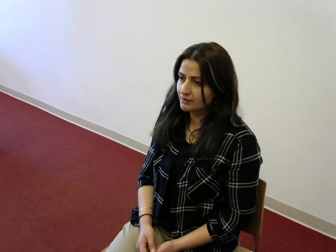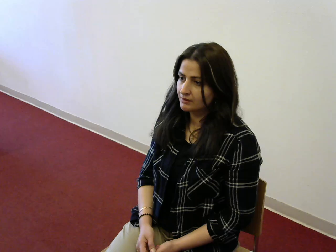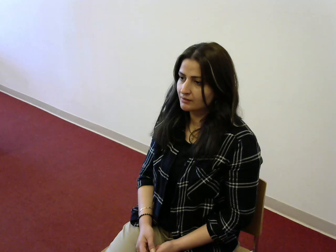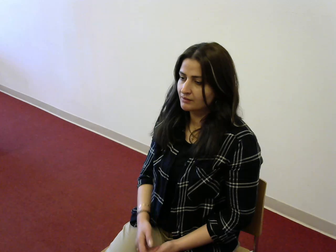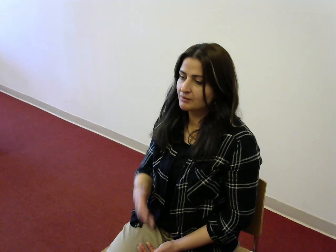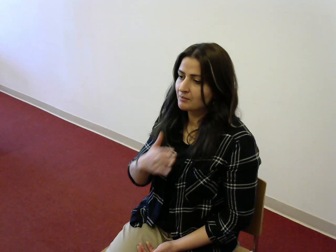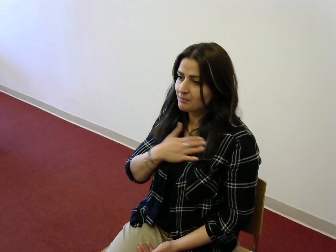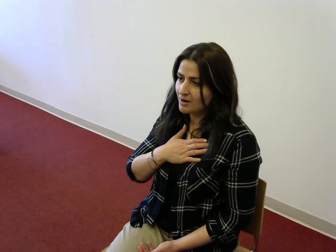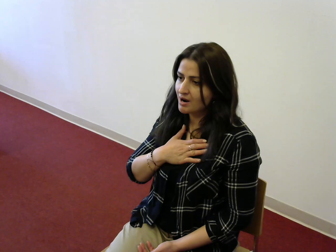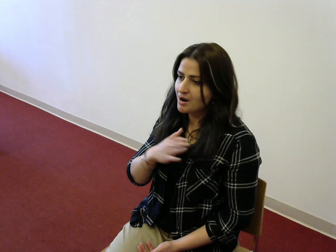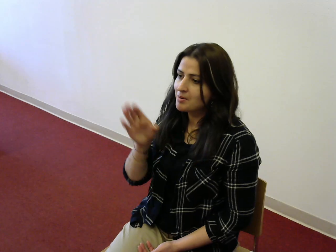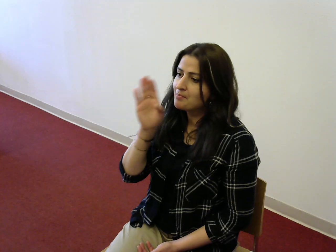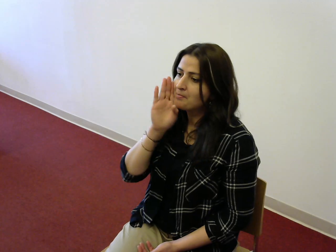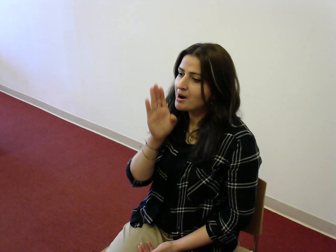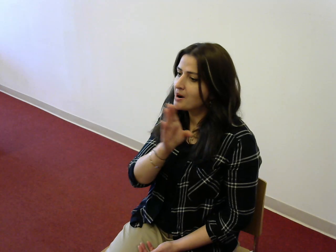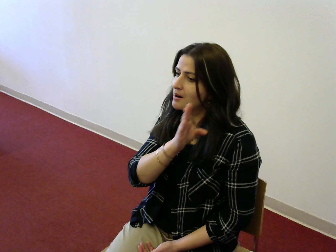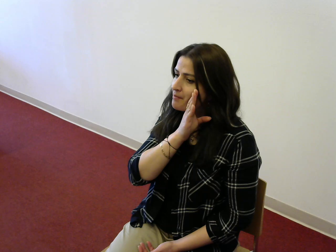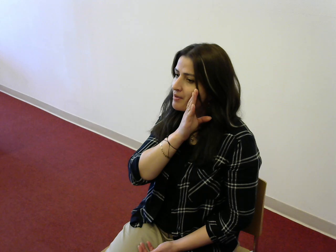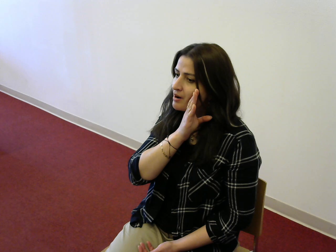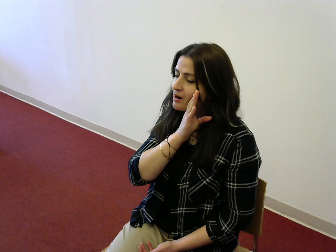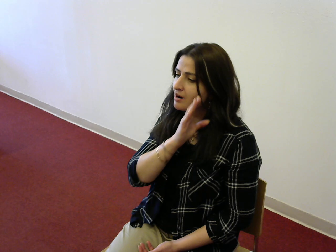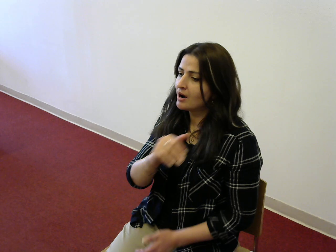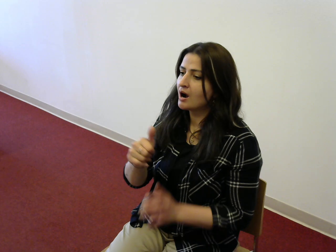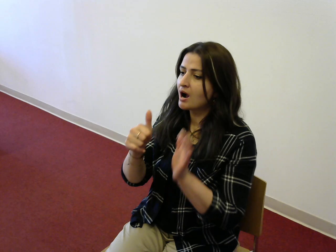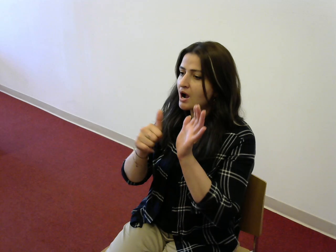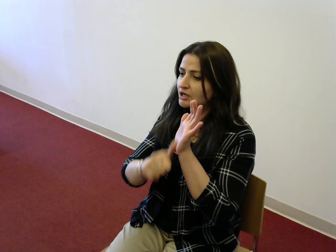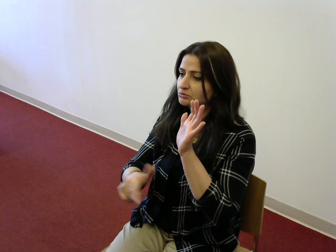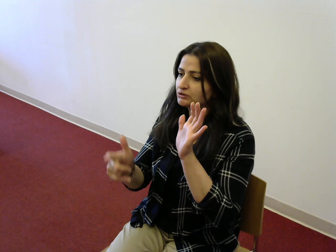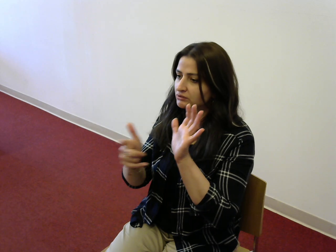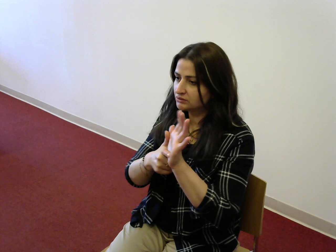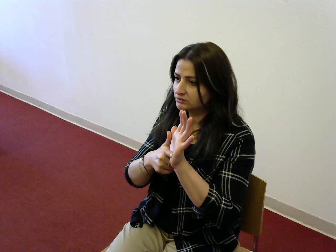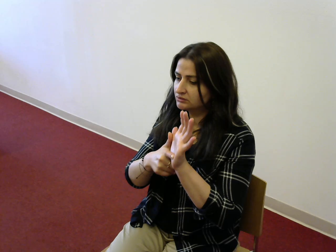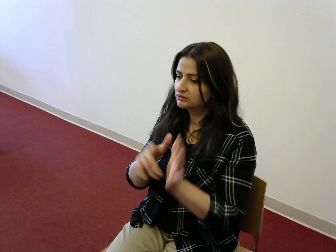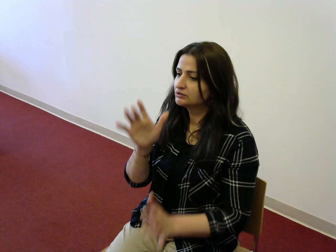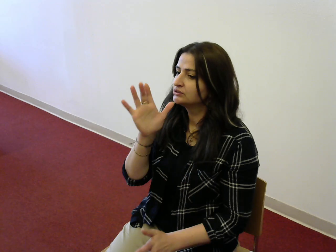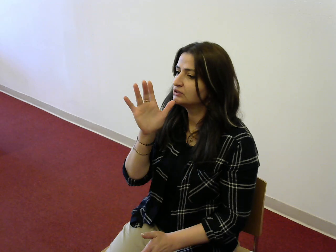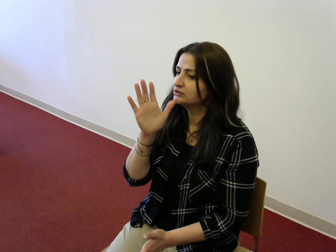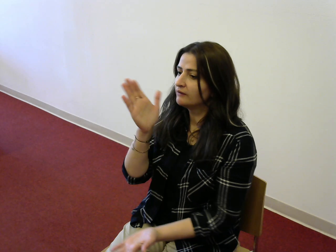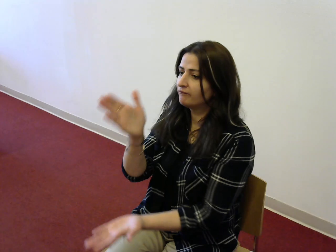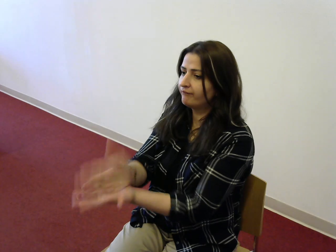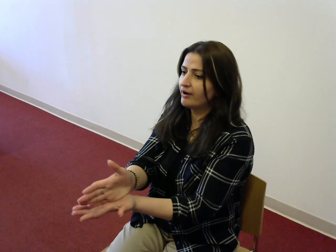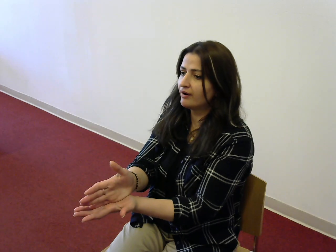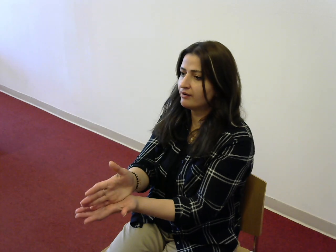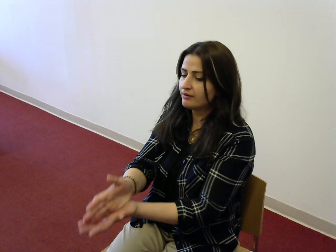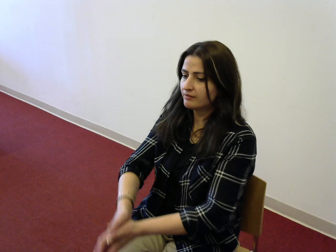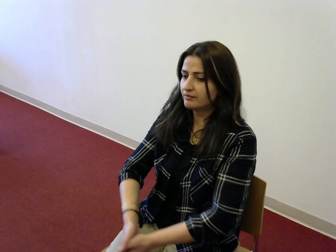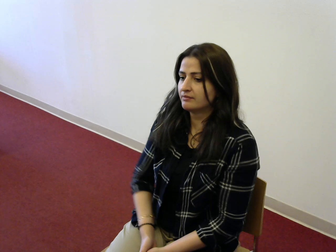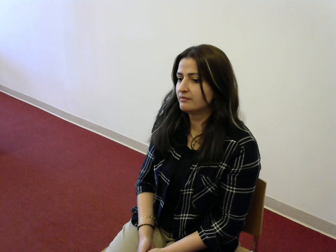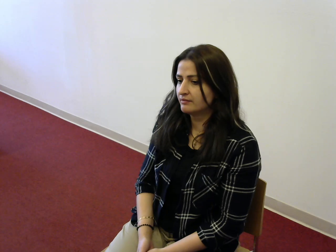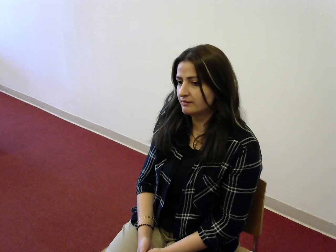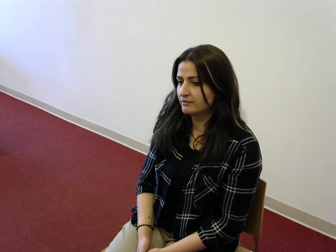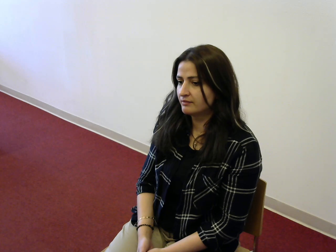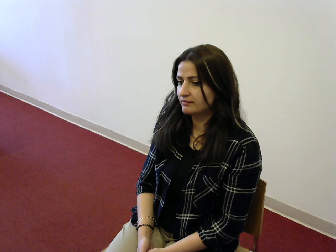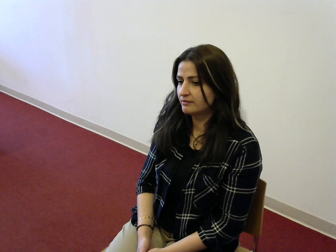Mənim anamın 67 yaşı var